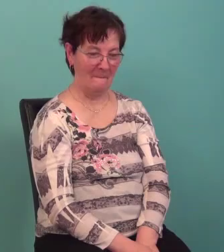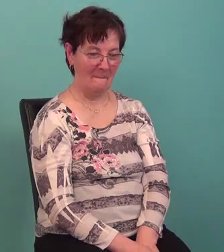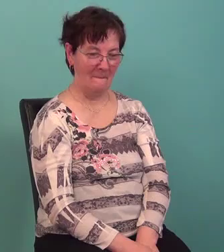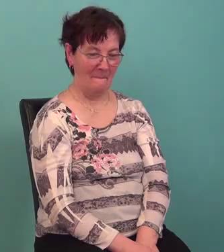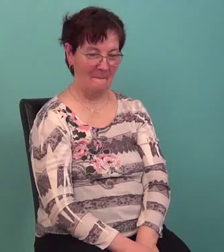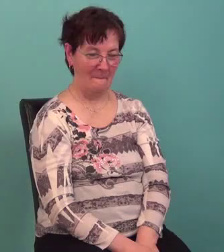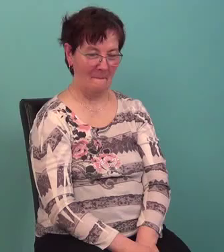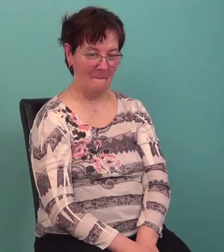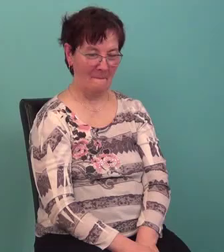Ja tam jadę w sobotę.